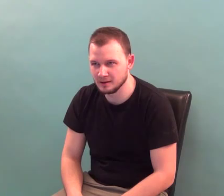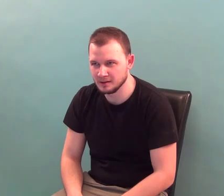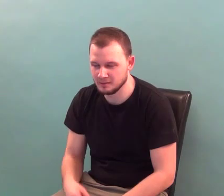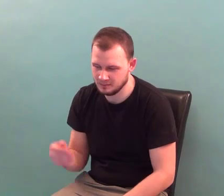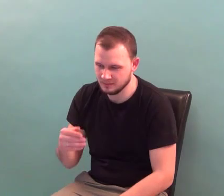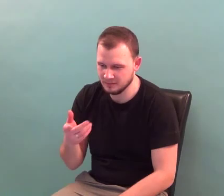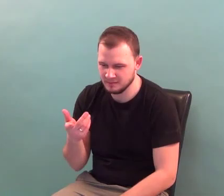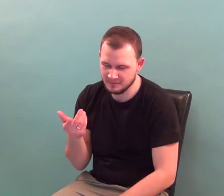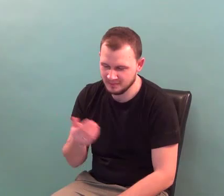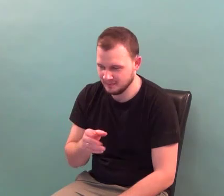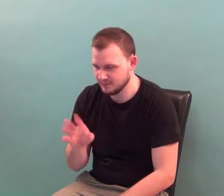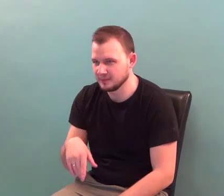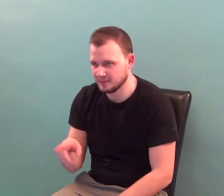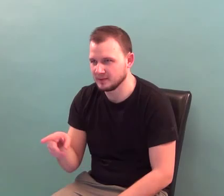Może.